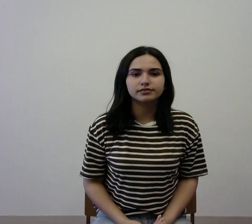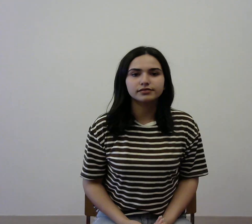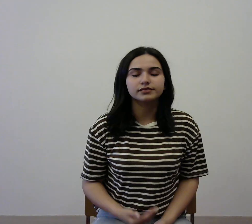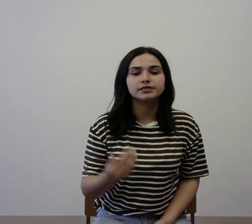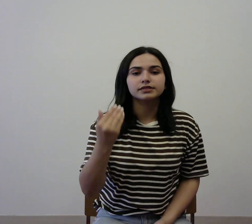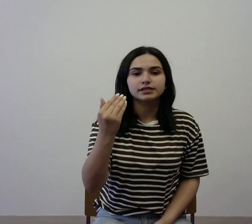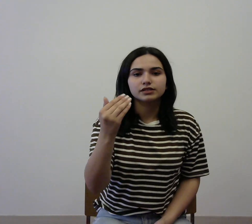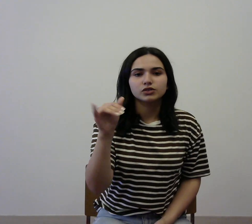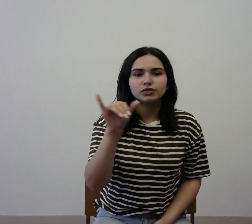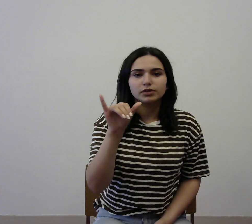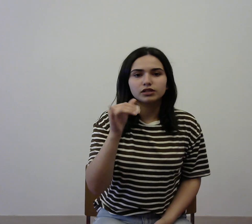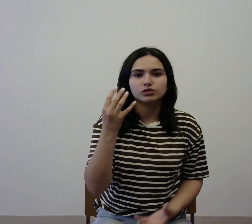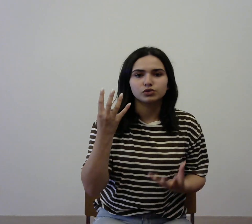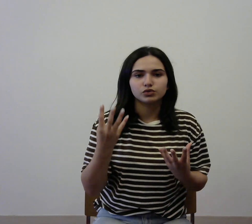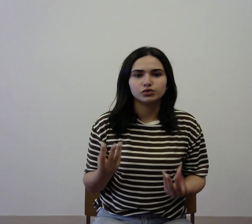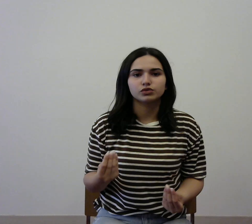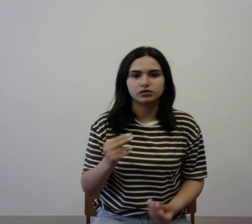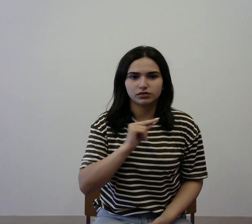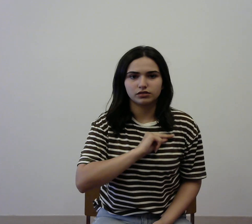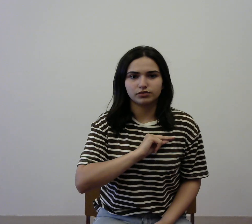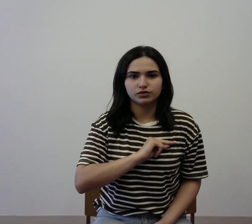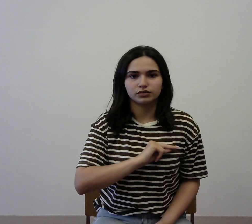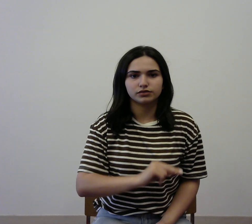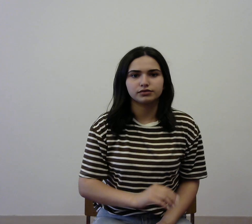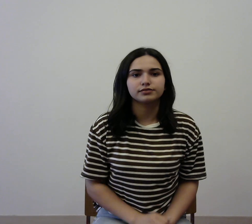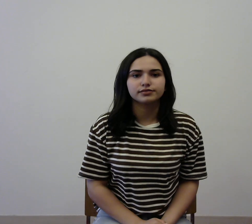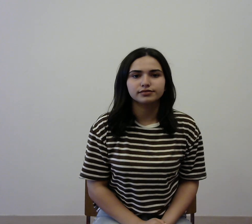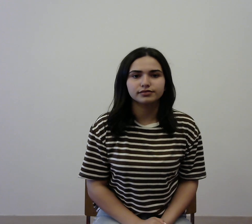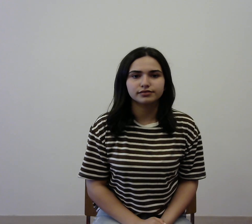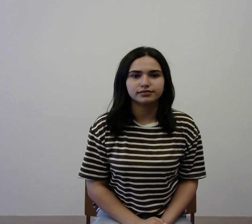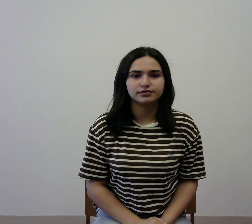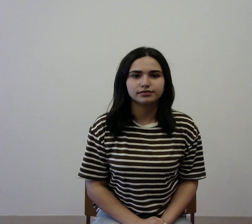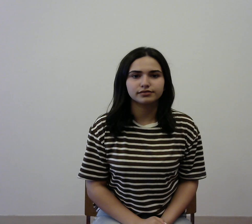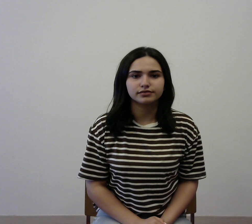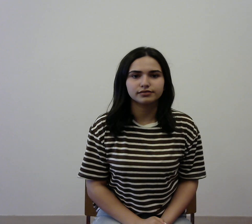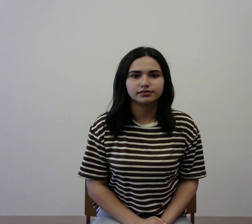Siz şənbə günü işləyirsiz?